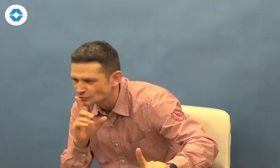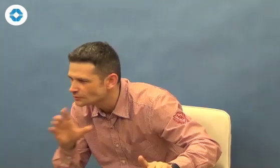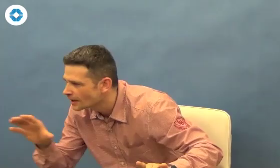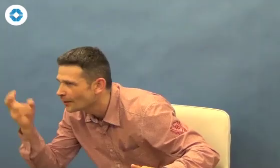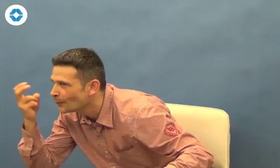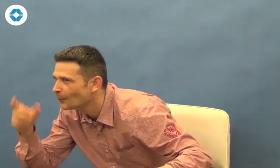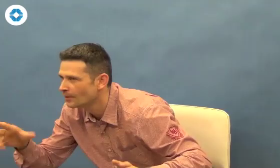Zagląda do dziury, jest ciekawy.